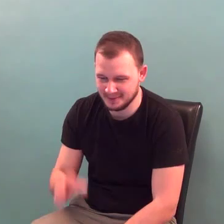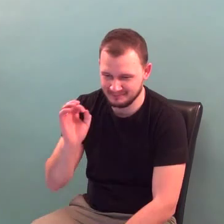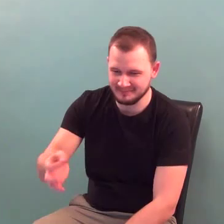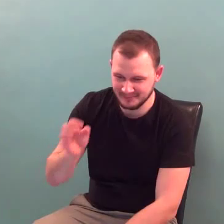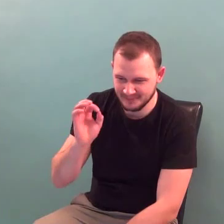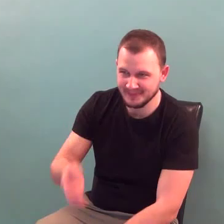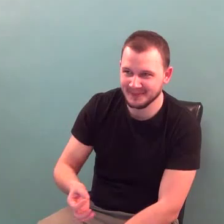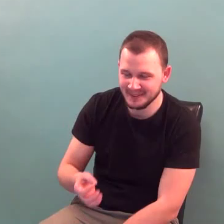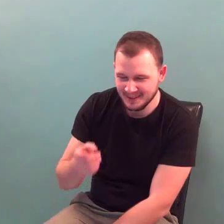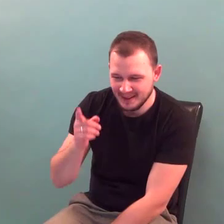Dobrze.